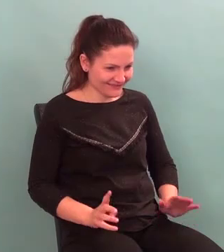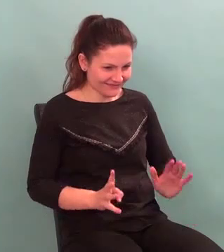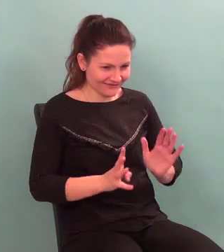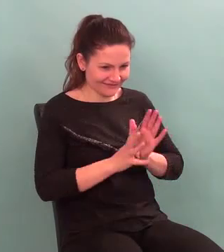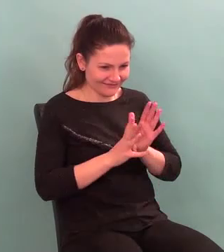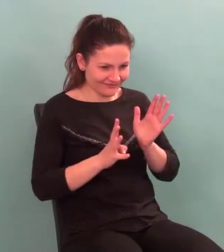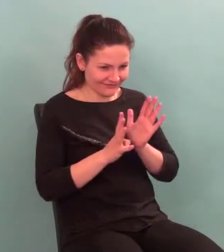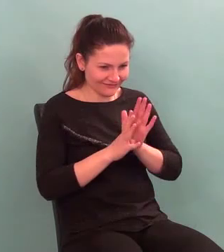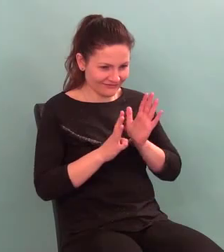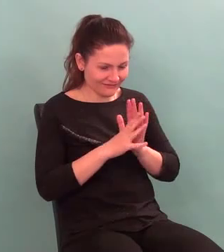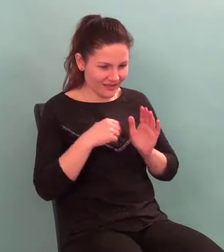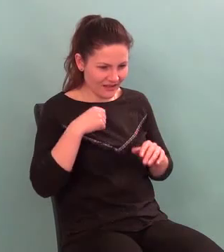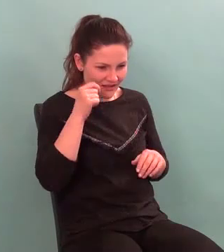Dziewiętnasty.